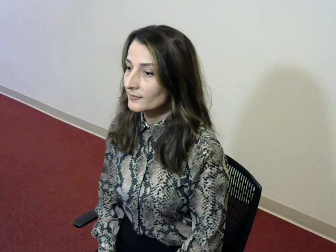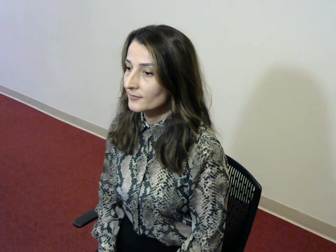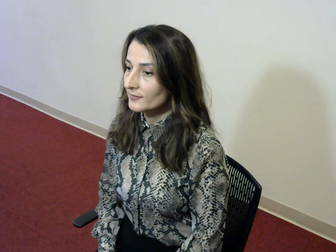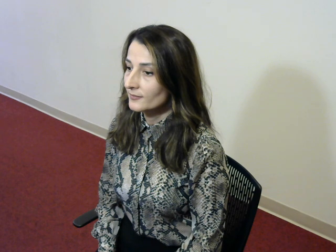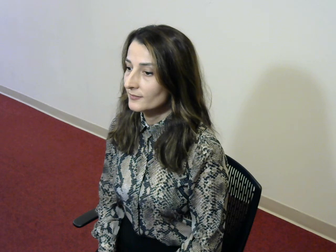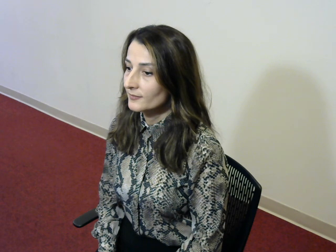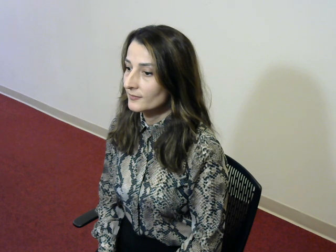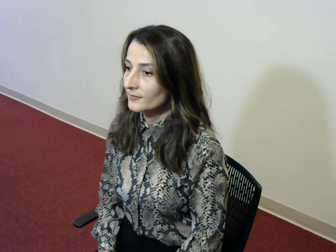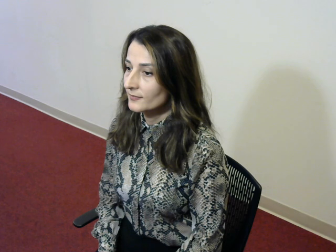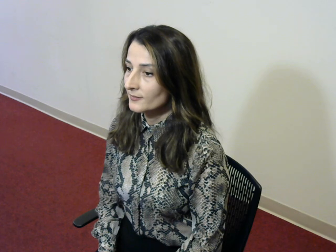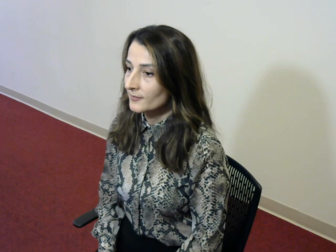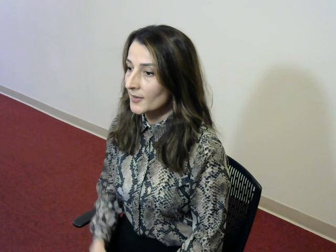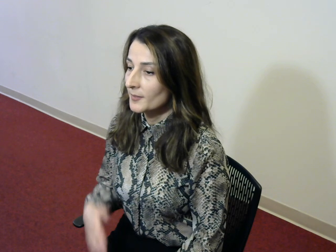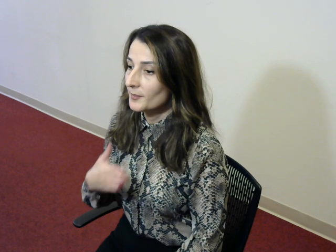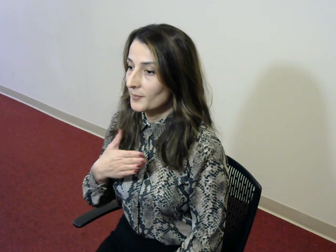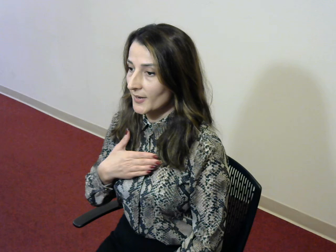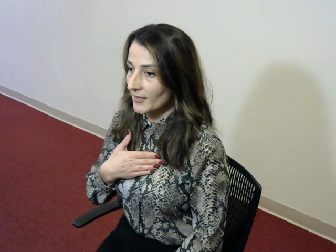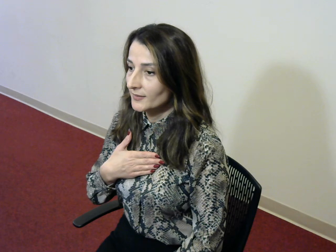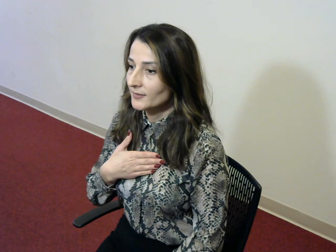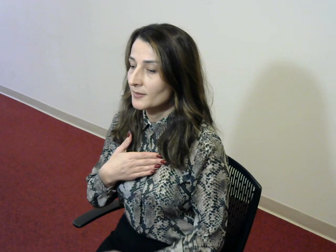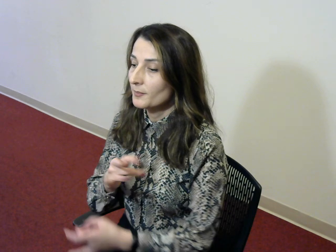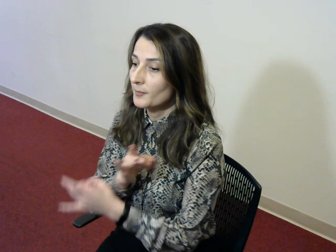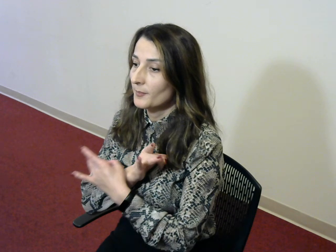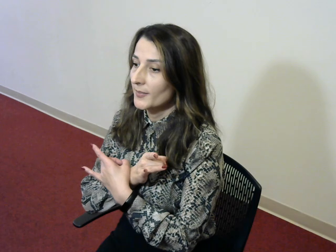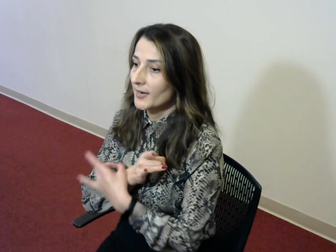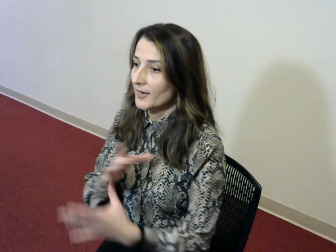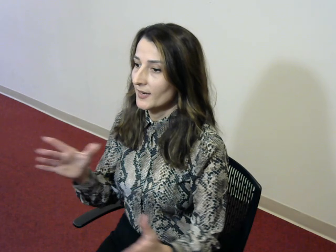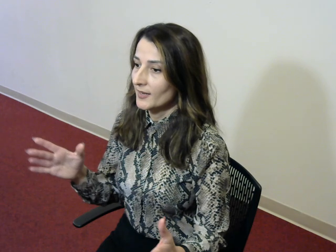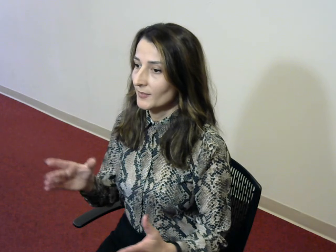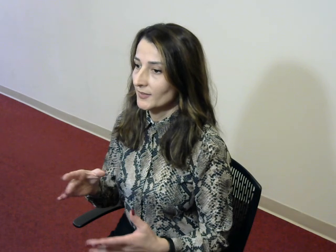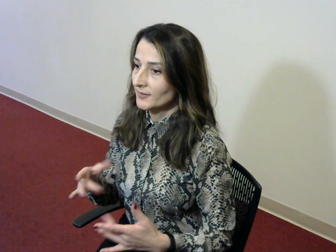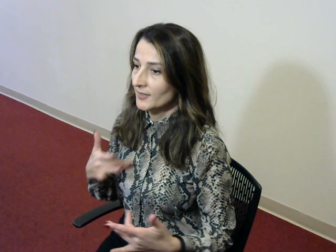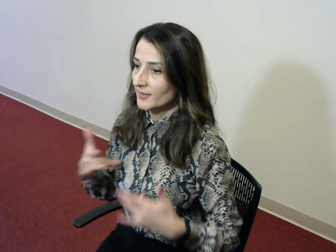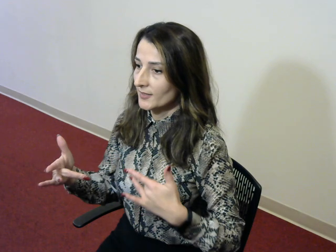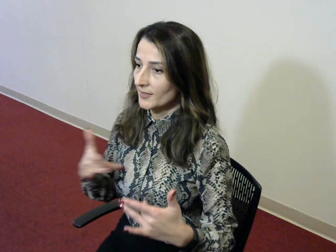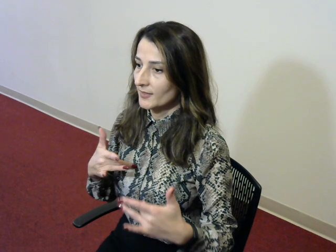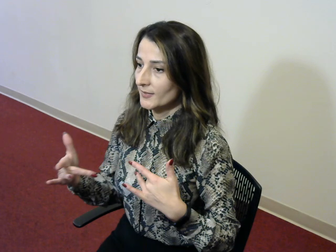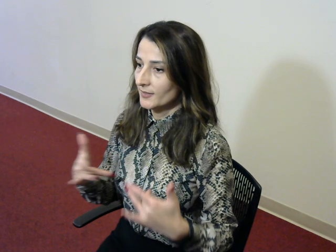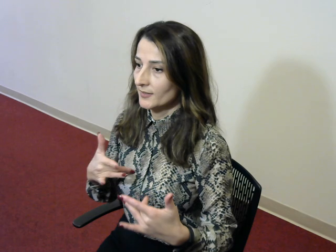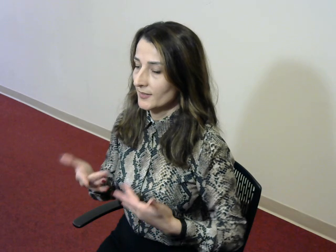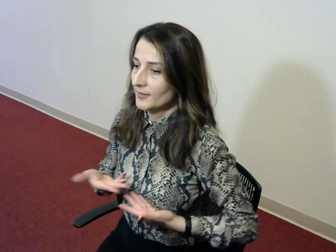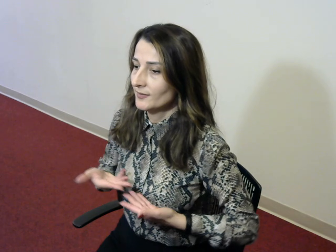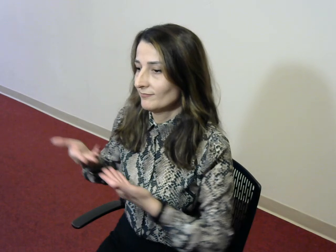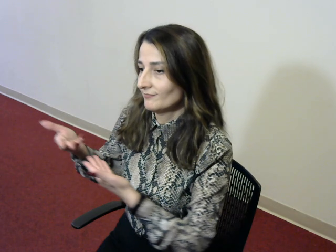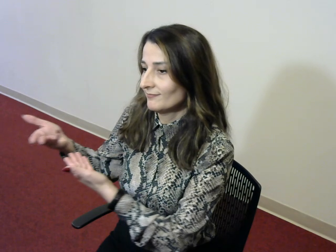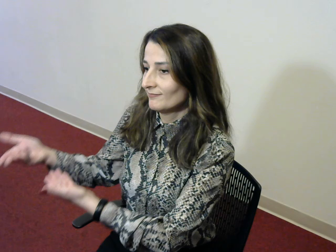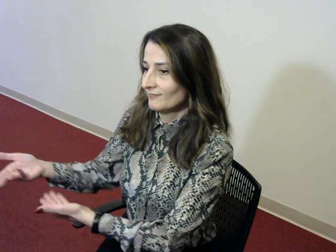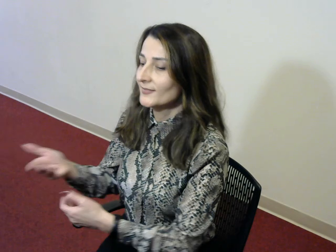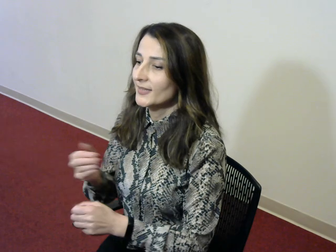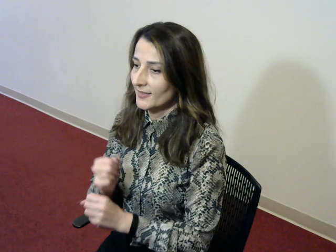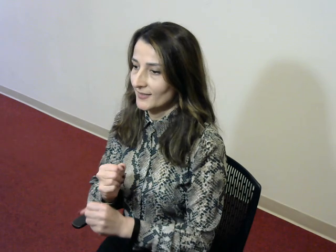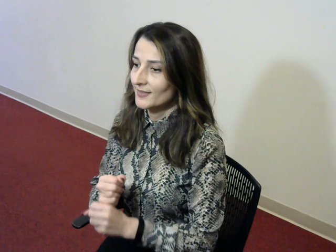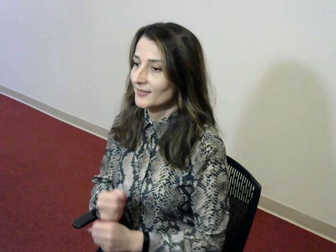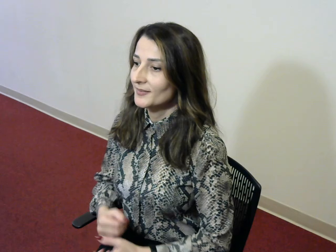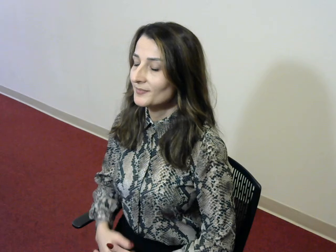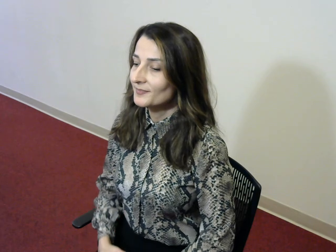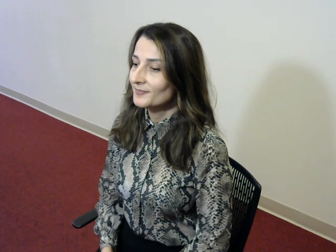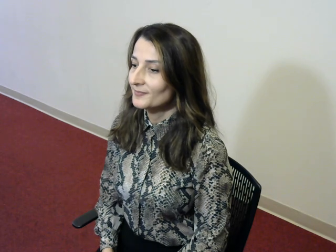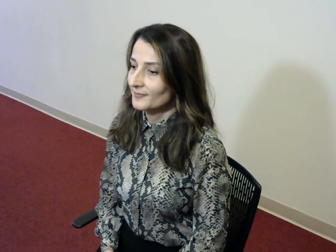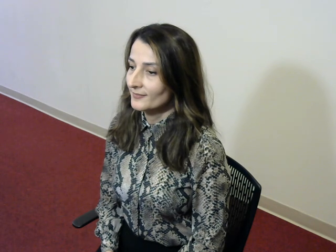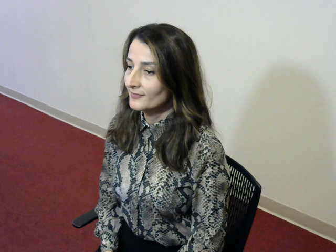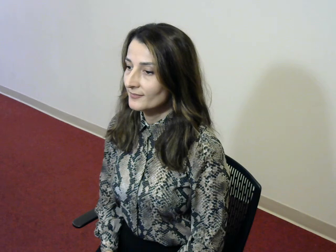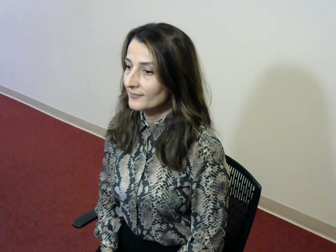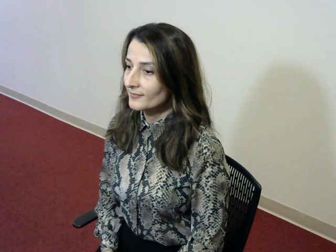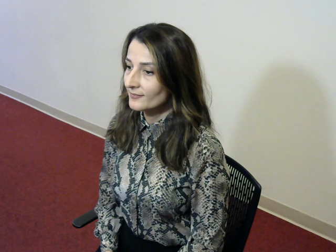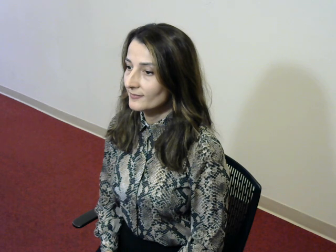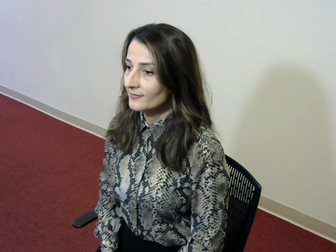Məni bayram tədbirinə dəvət ediblər